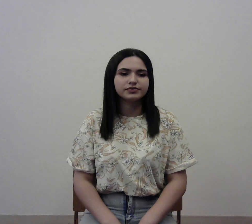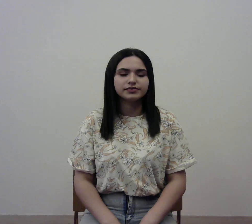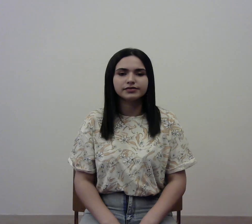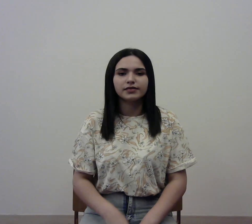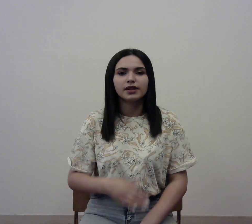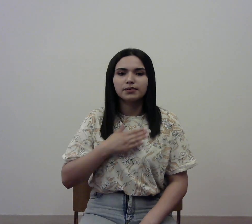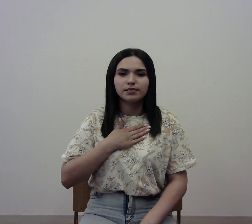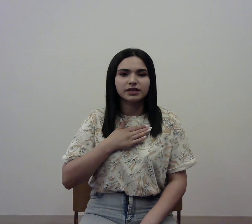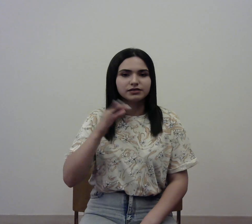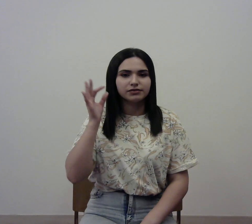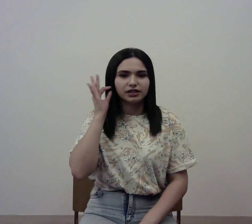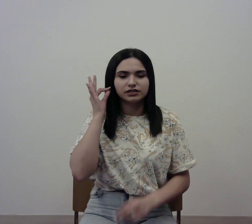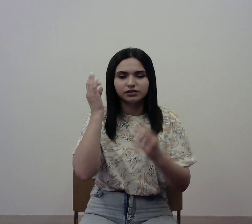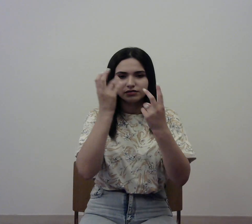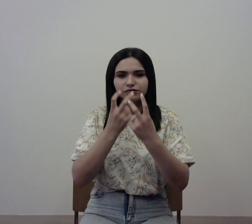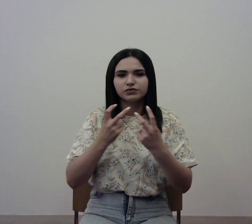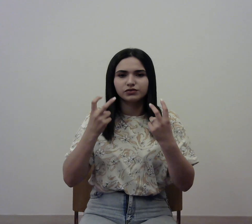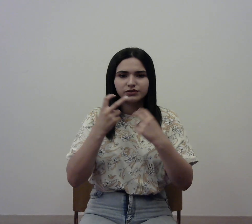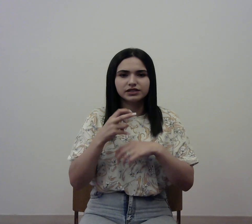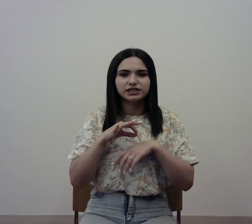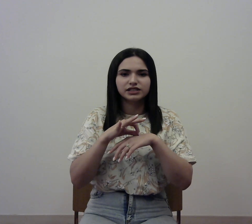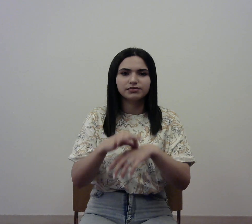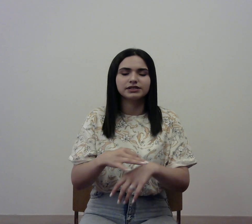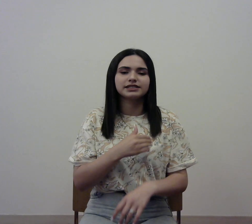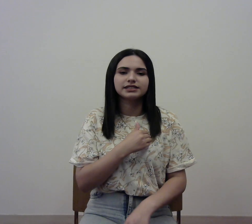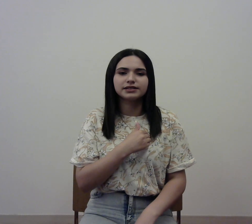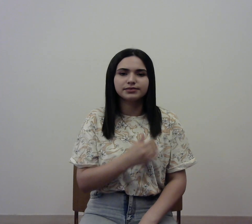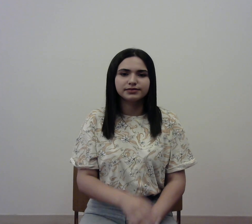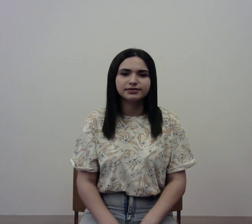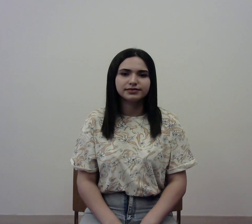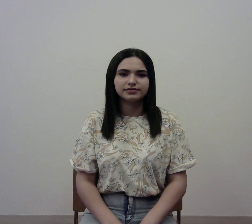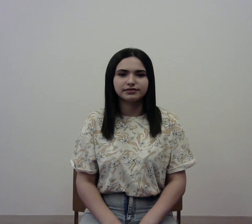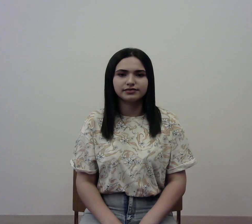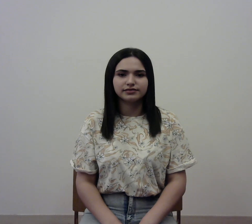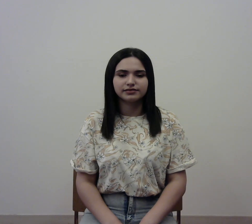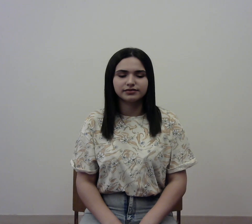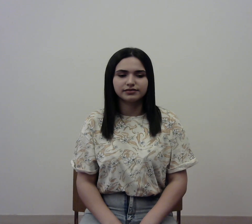Mən həkim müayinəsindən keçmək istəyirəm